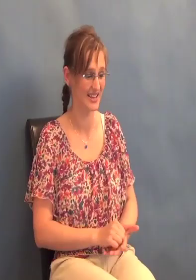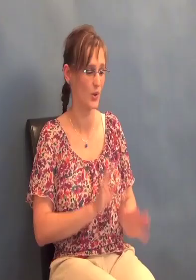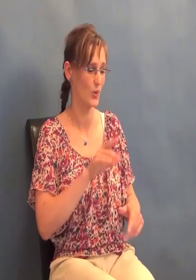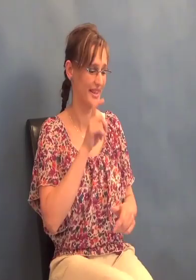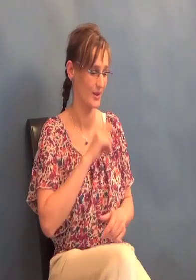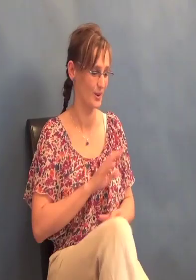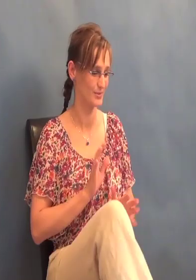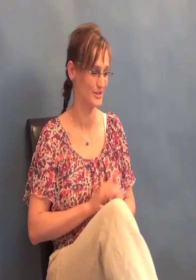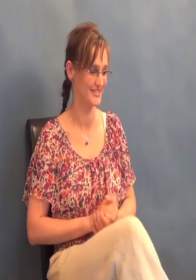Oj, niedobrze.